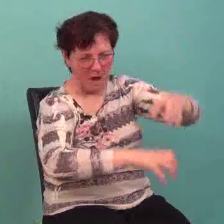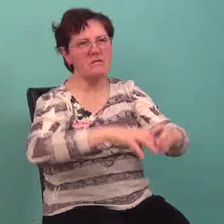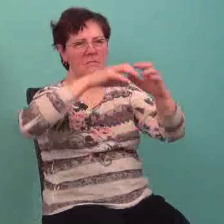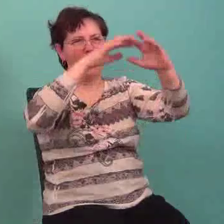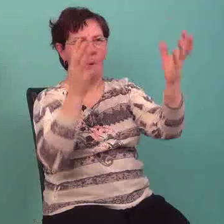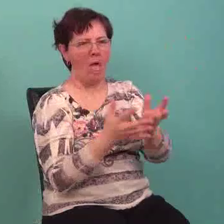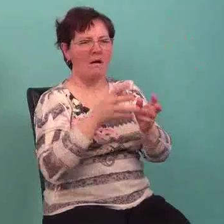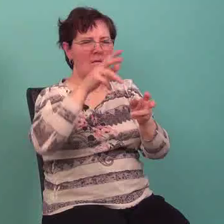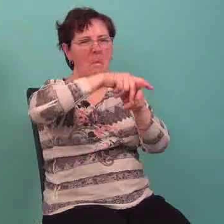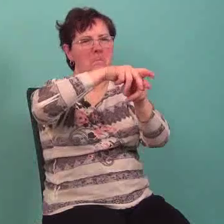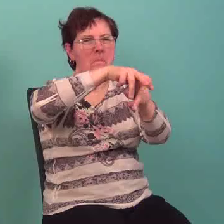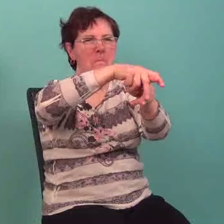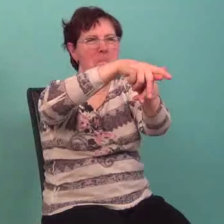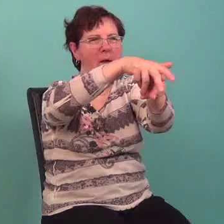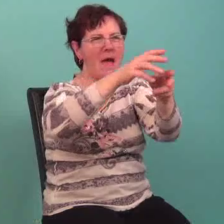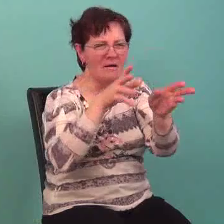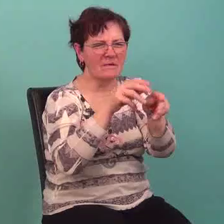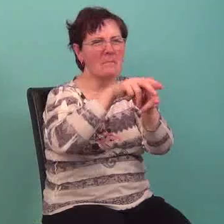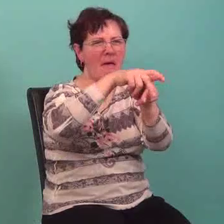Kot turla się siedząc na kuli.